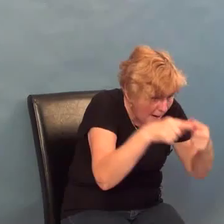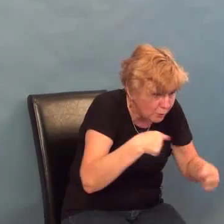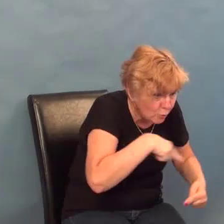Pasowało.